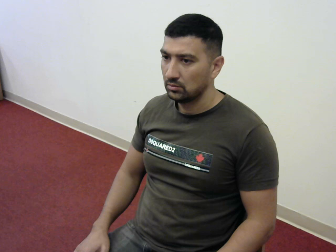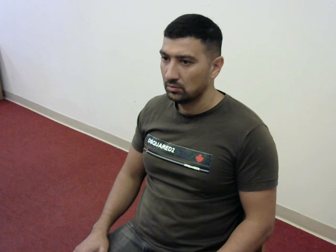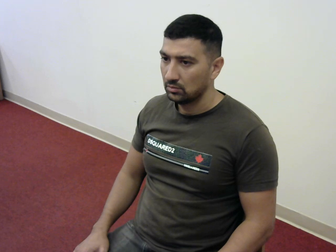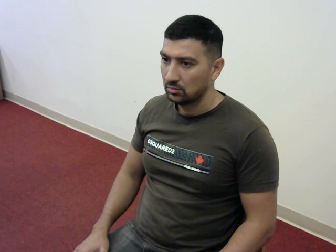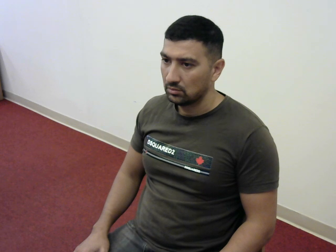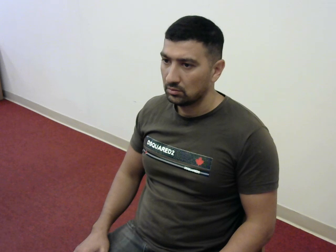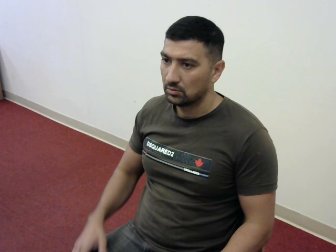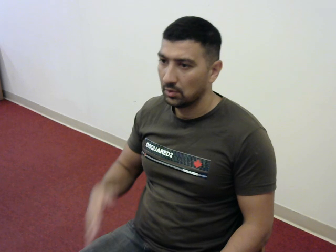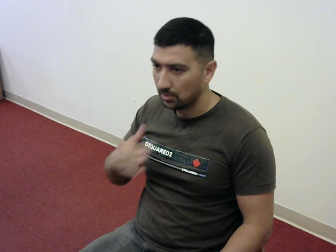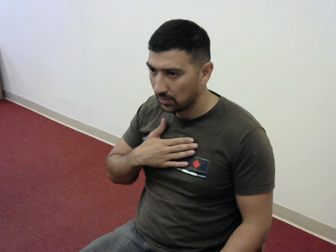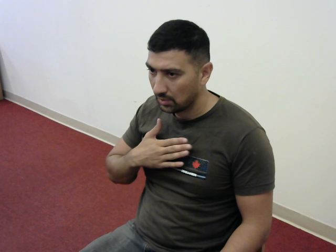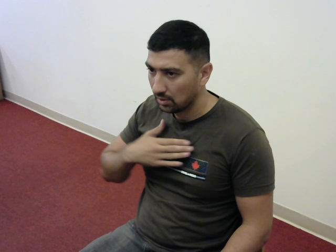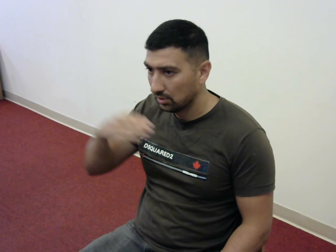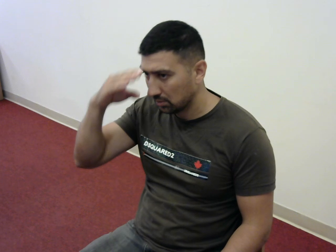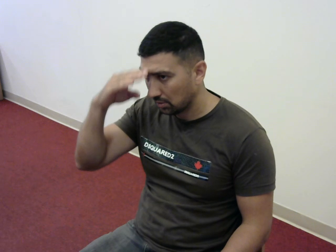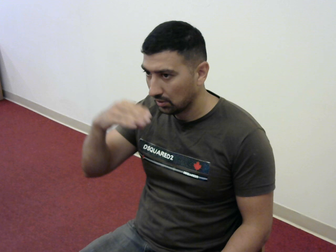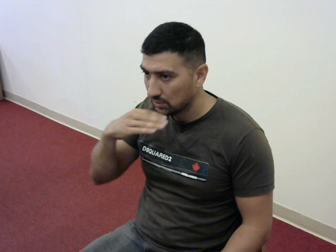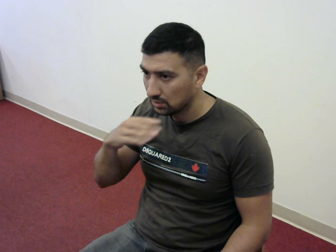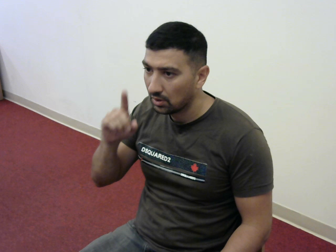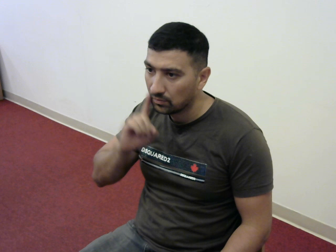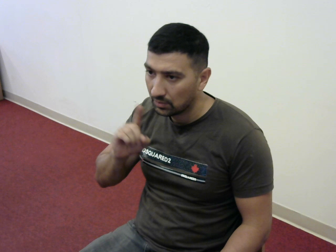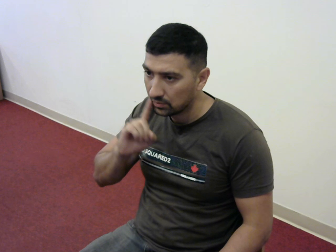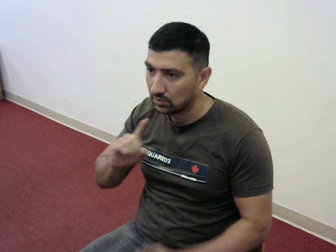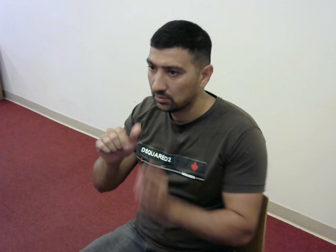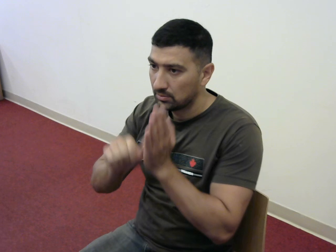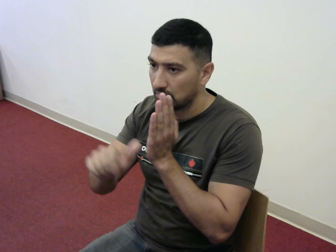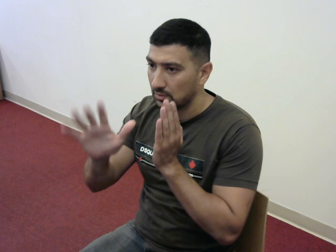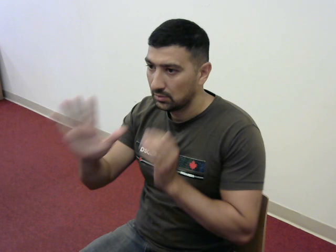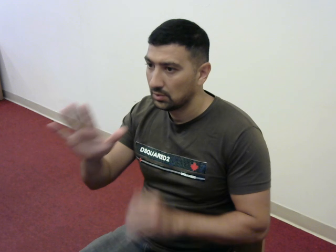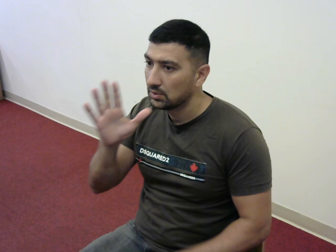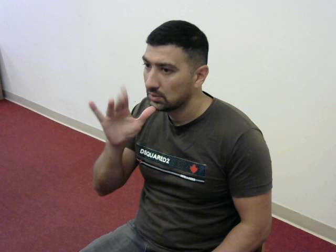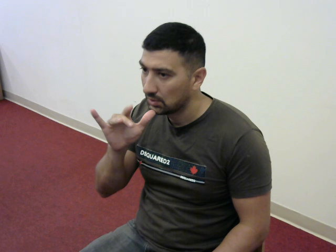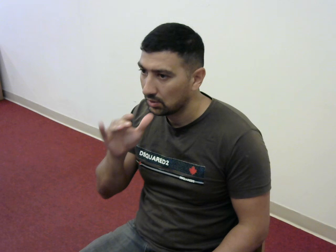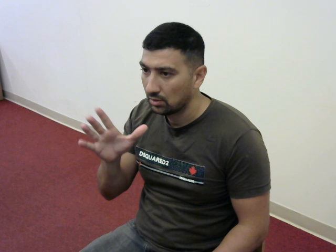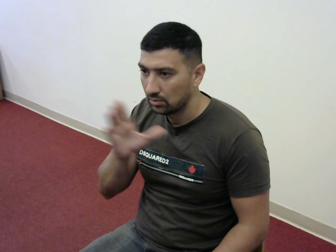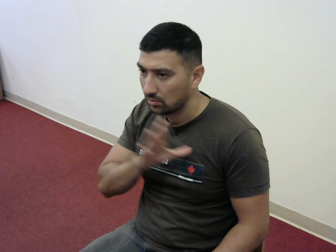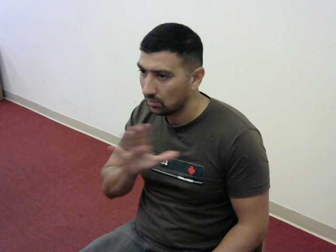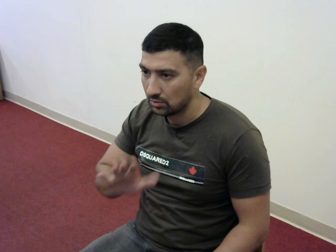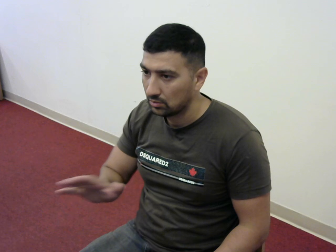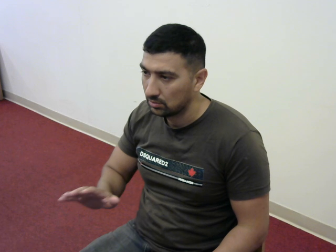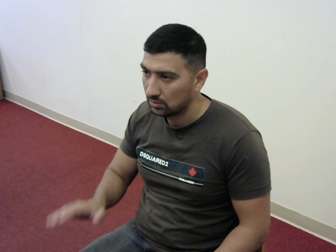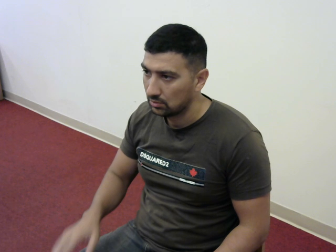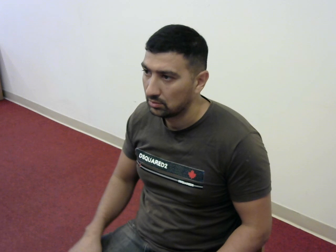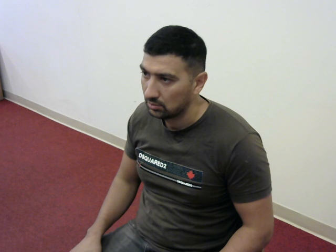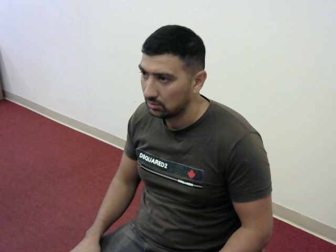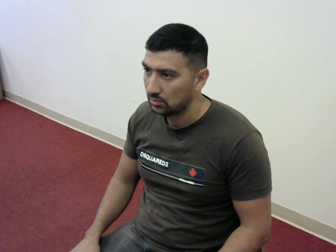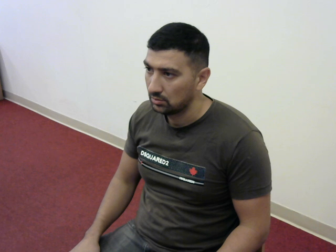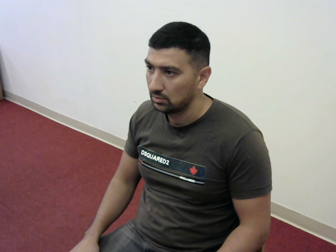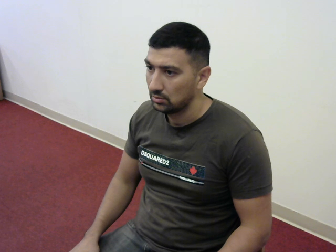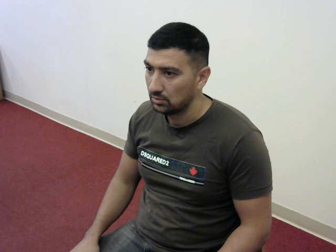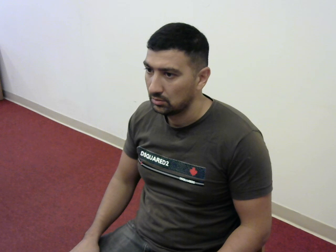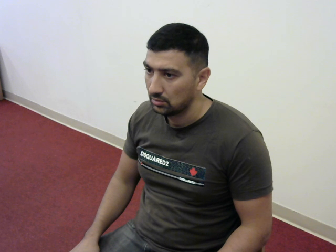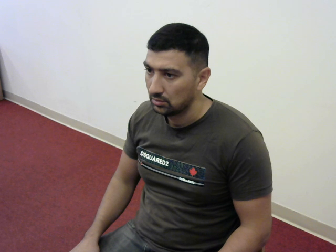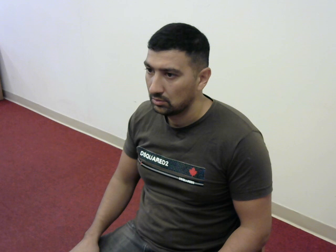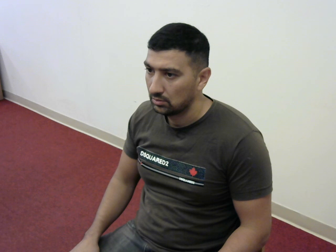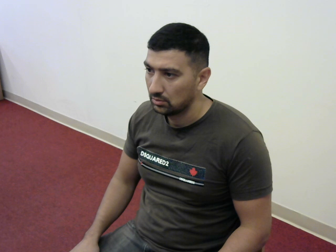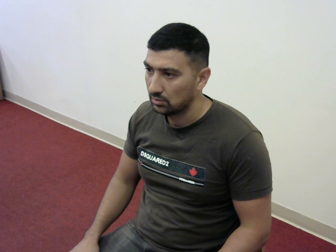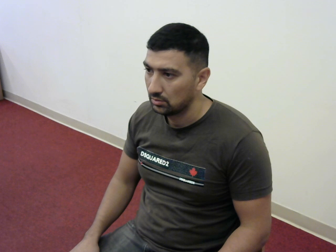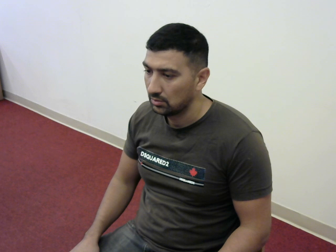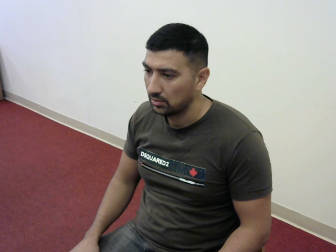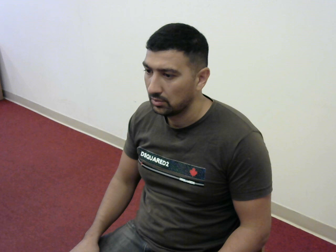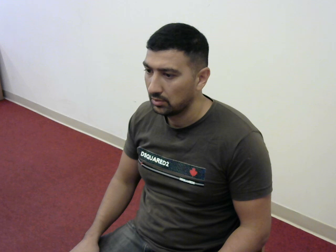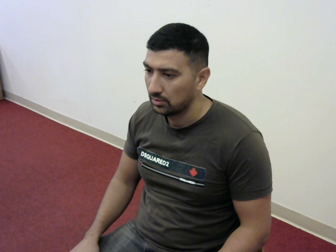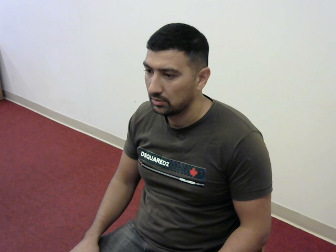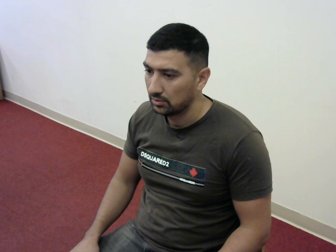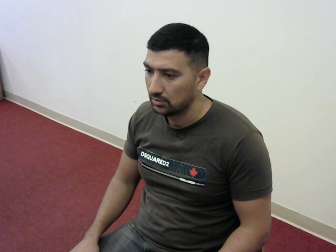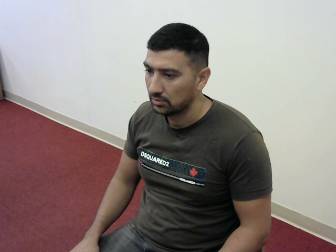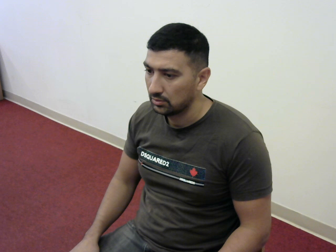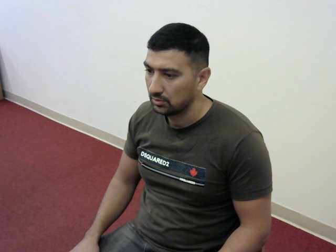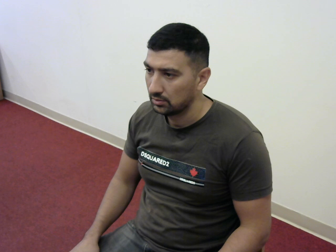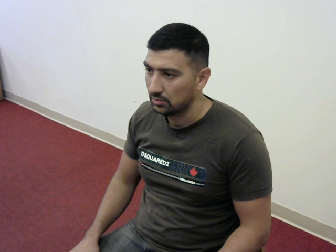Mənim atamın hələ 65 yaşı olmayıb